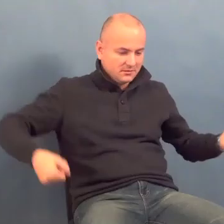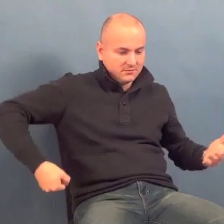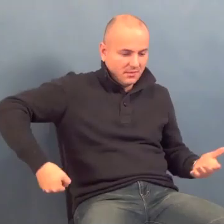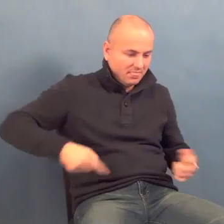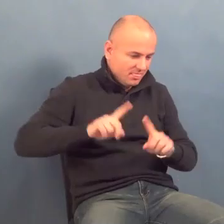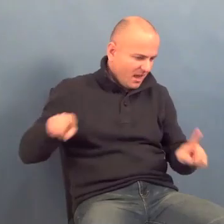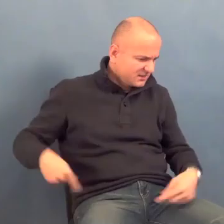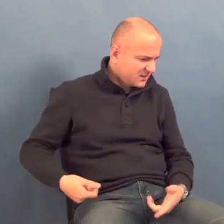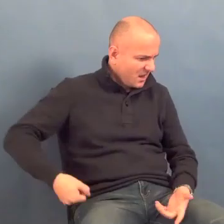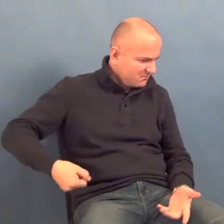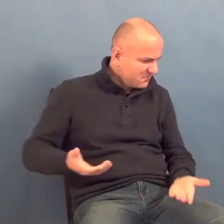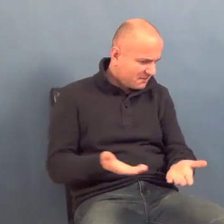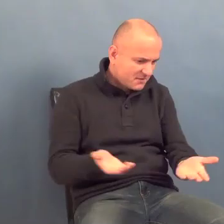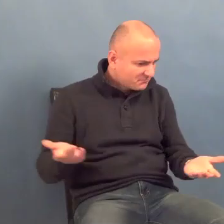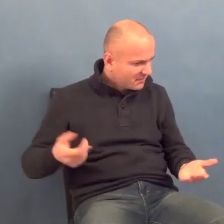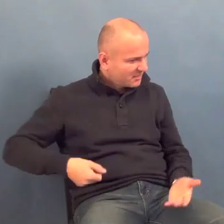Nie wiem, z teczką w ręku.